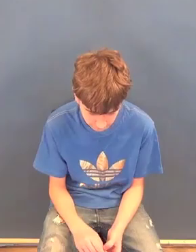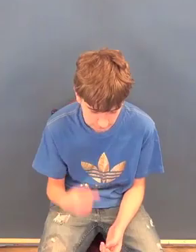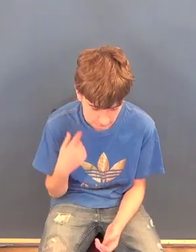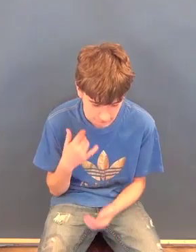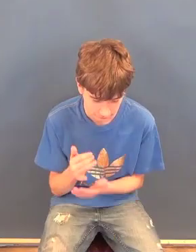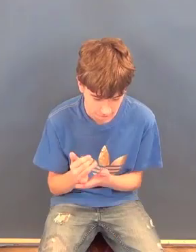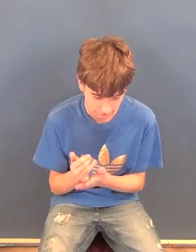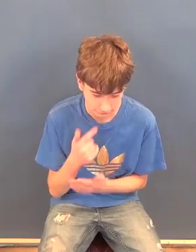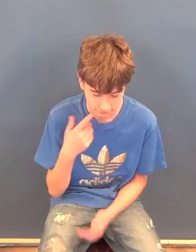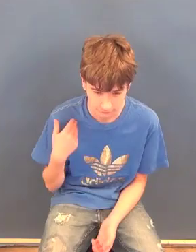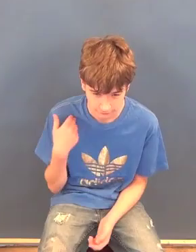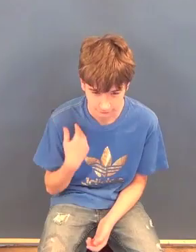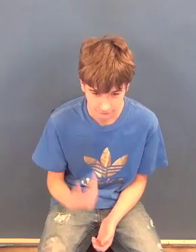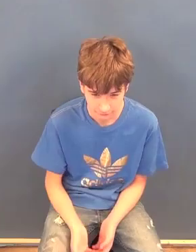Ja mam kurs języka angielskiego.